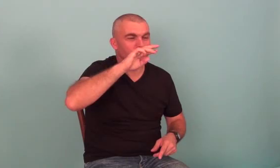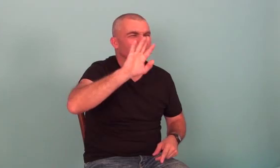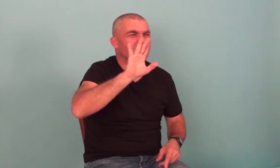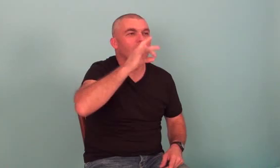Gruszka.